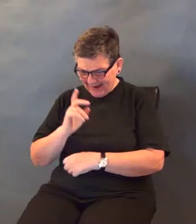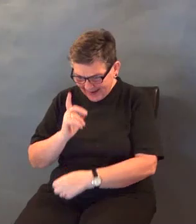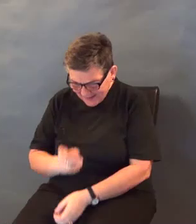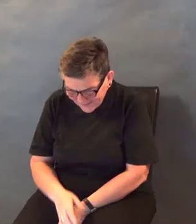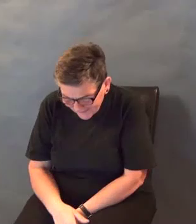Chwileczkę.